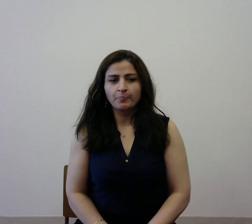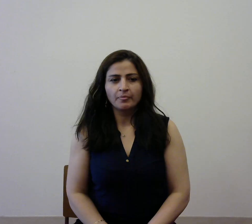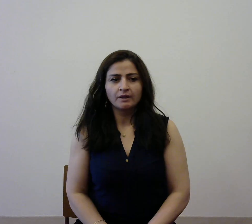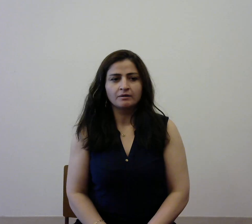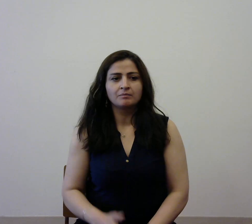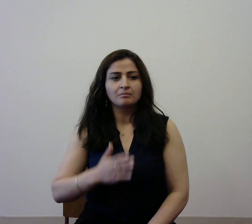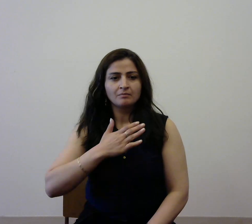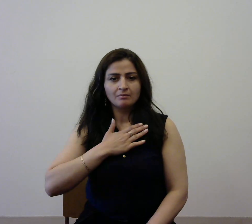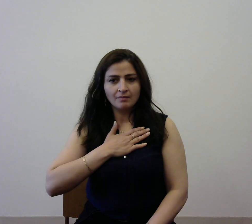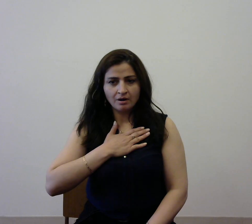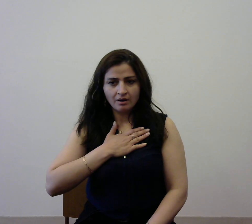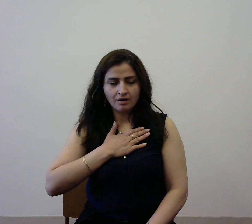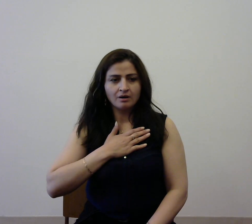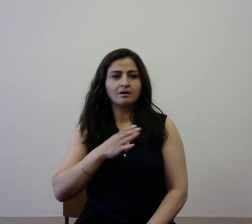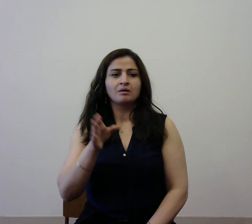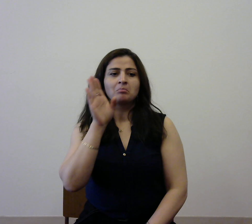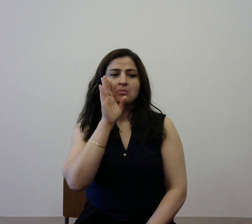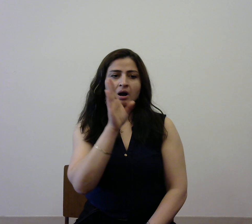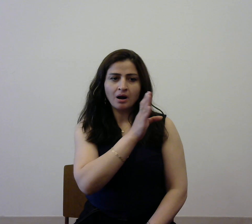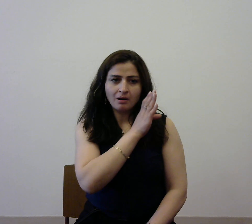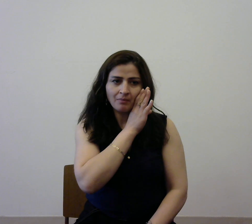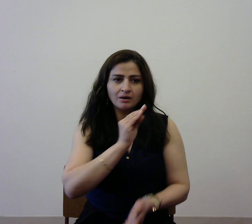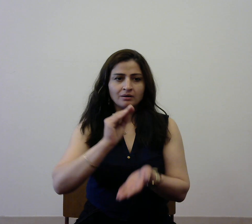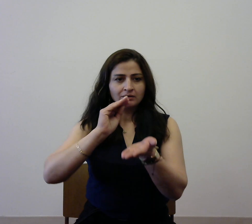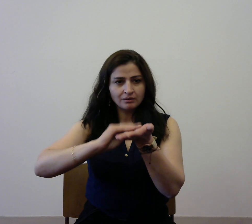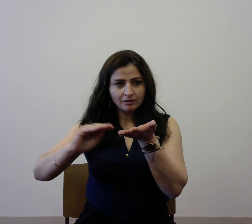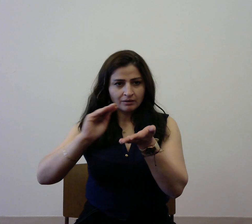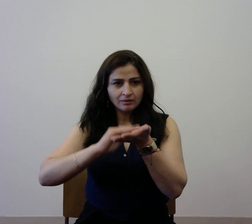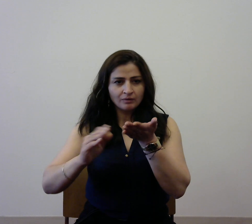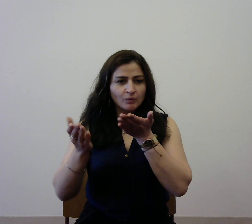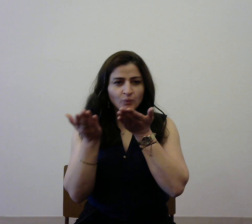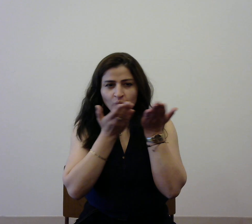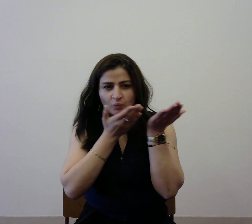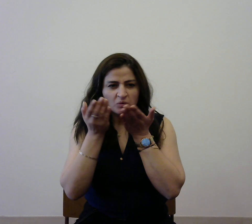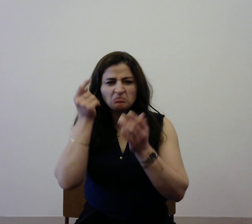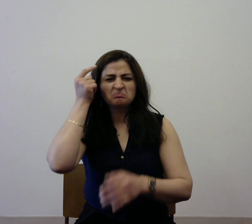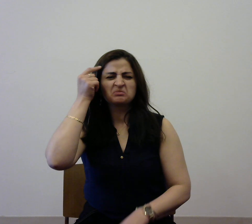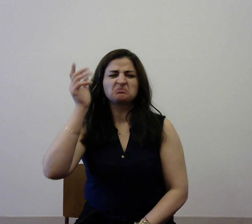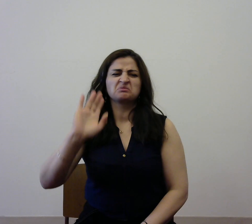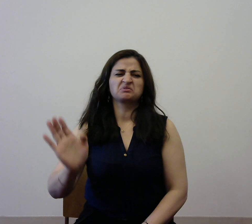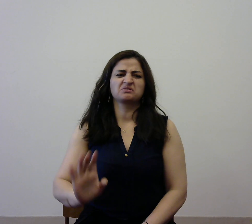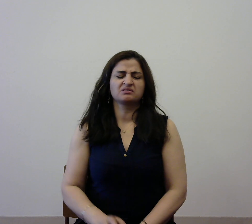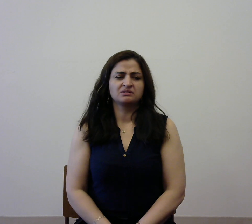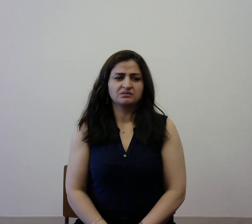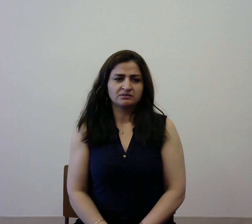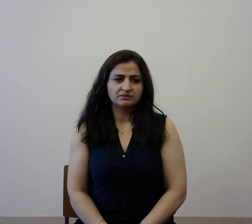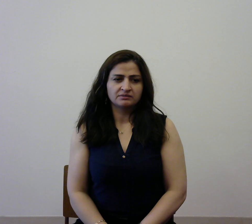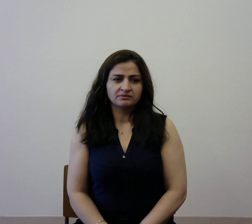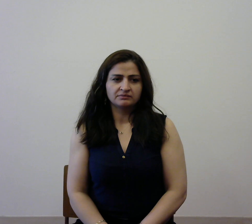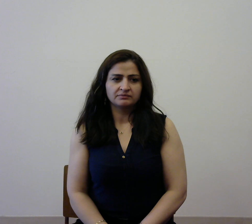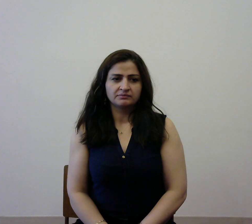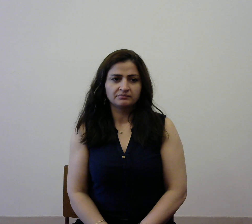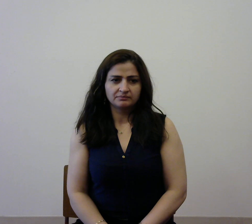Mənim anam yazıb-oxuya bilmir